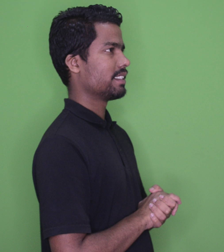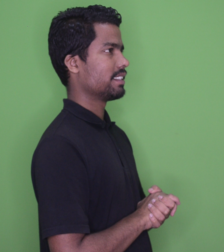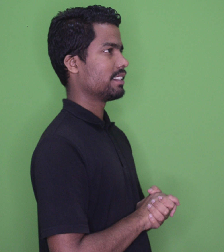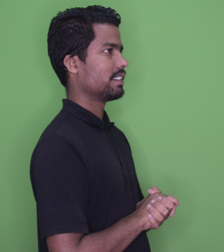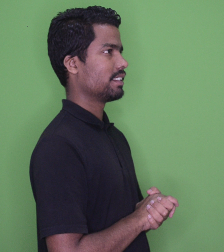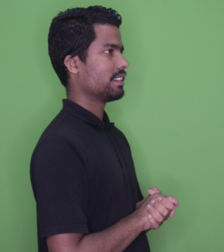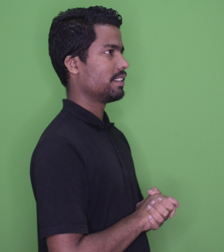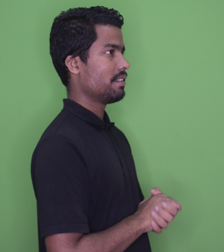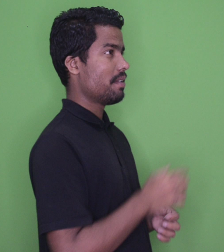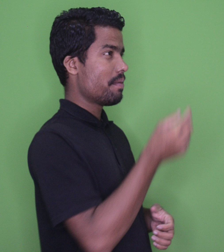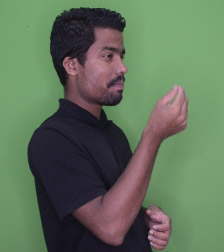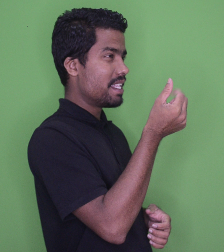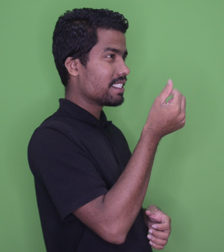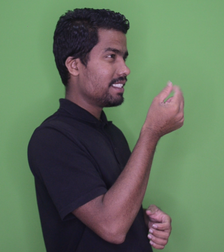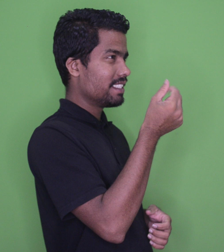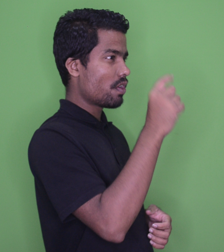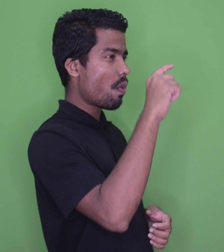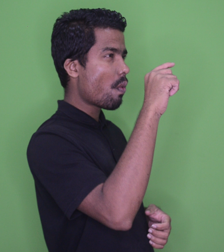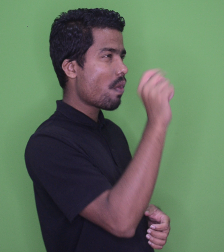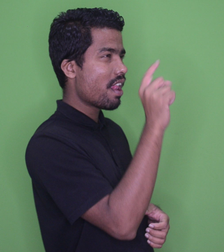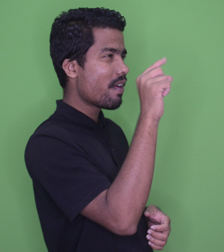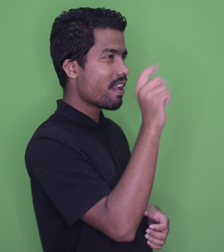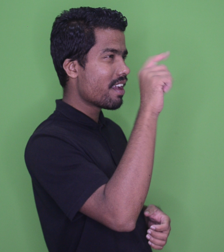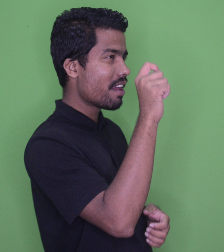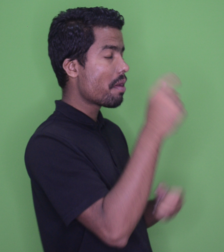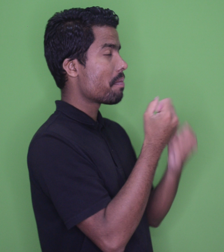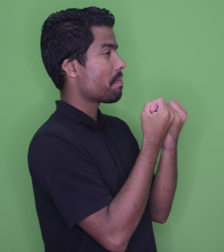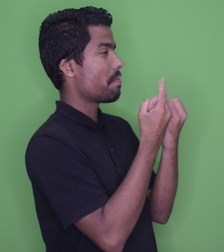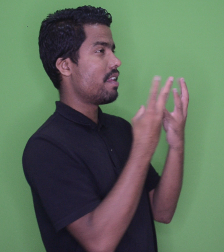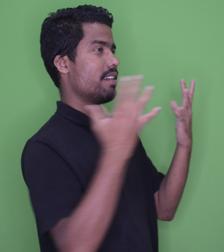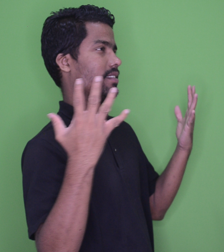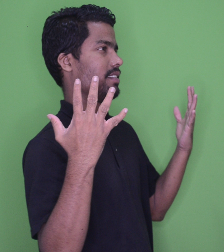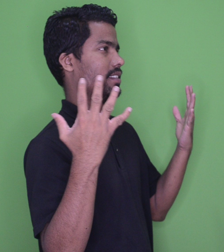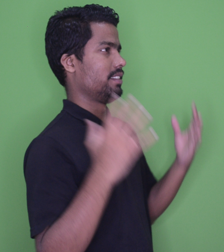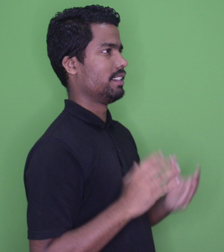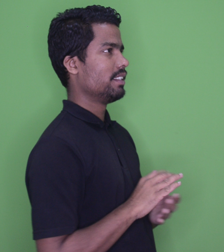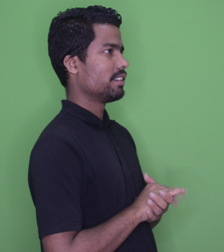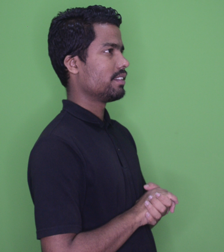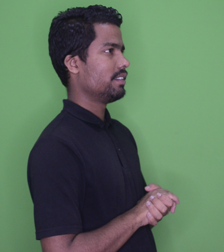coins are too many